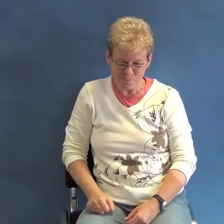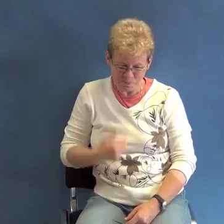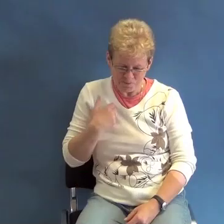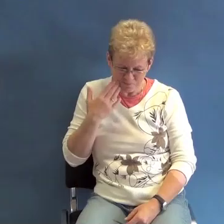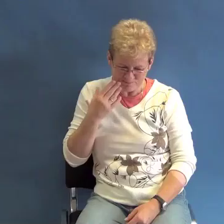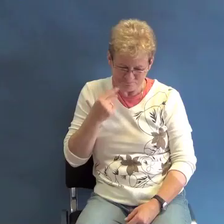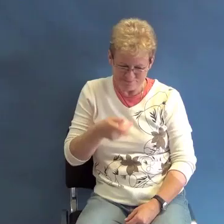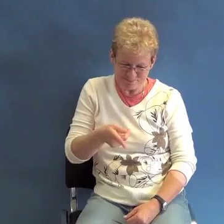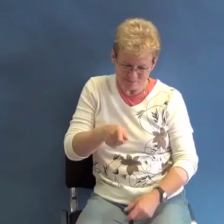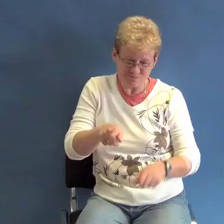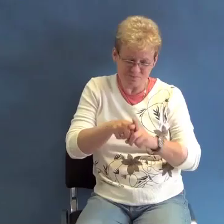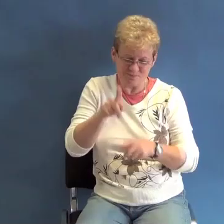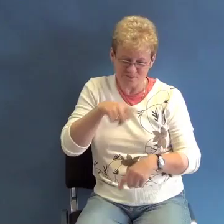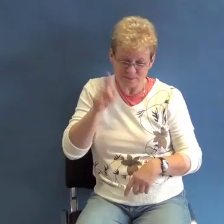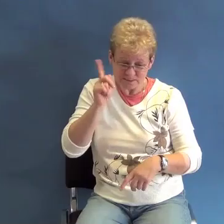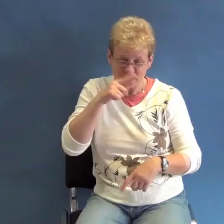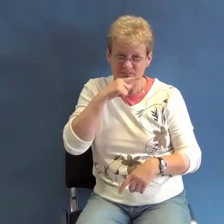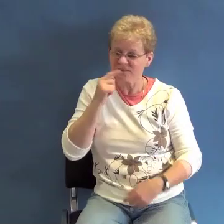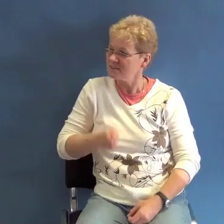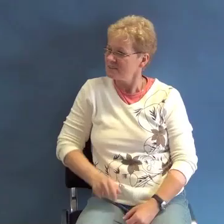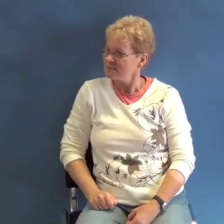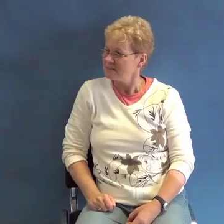Wiem...Zapomniałam, znak z czerwoną obwódką oznacza zakaz.